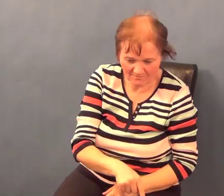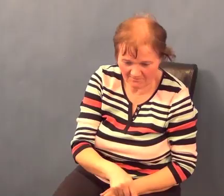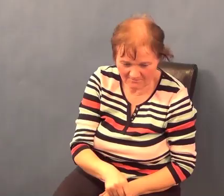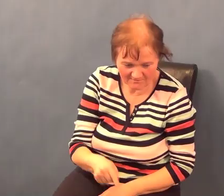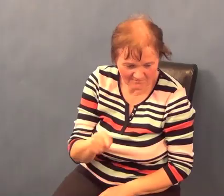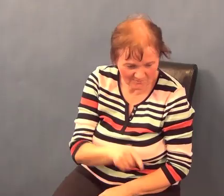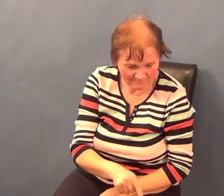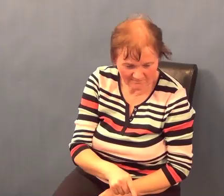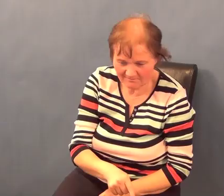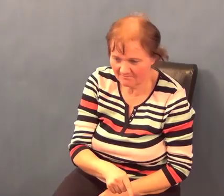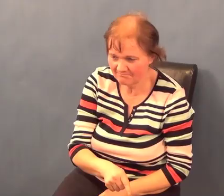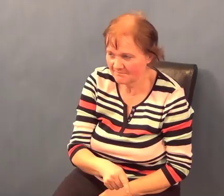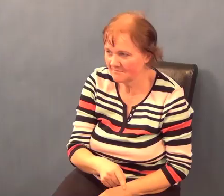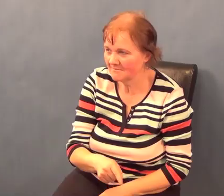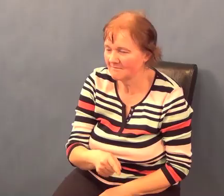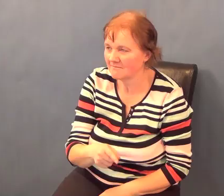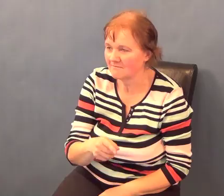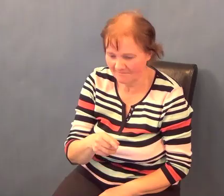To.